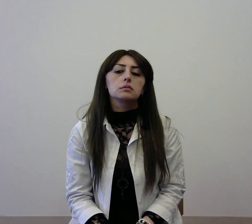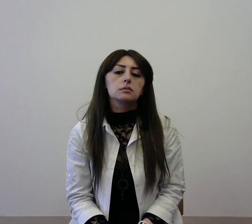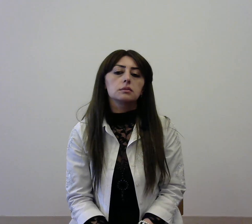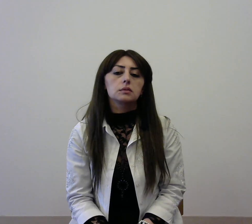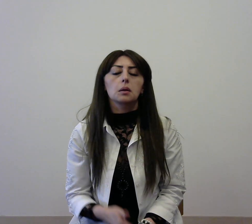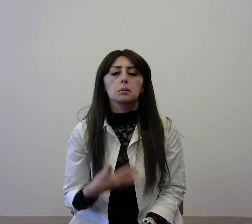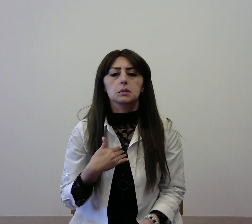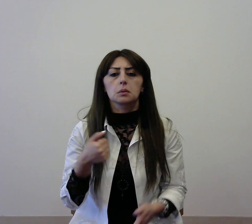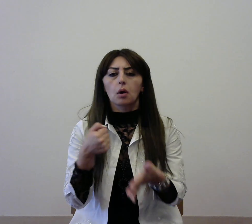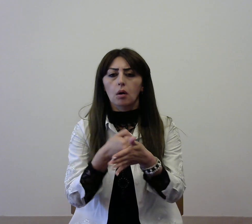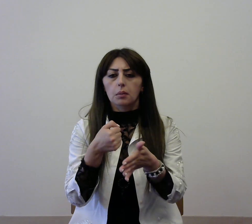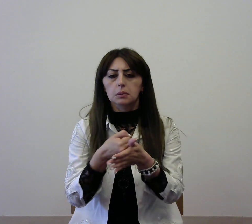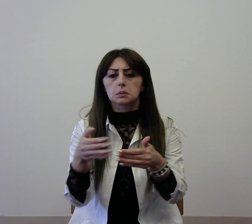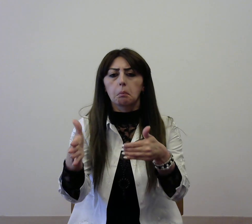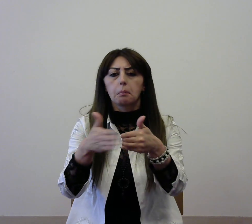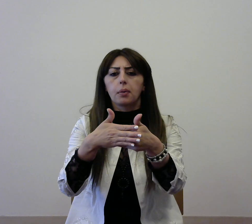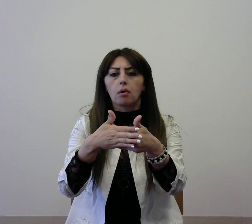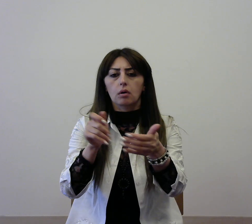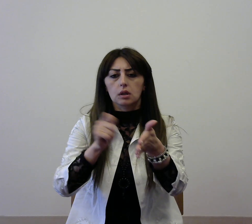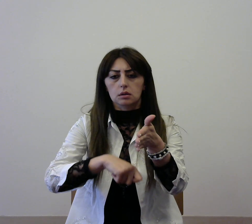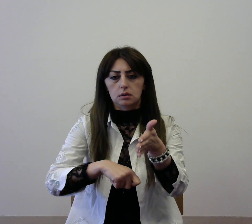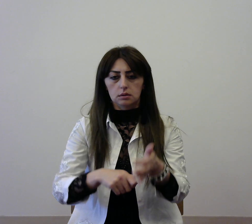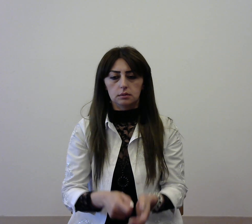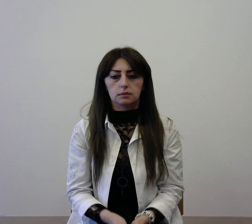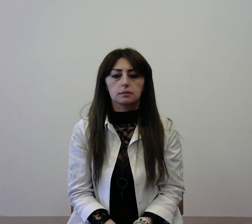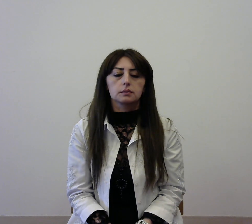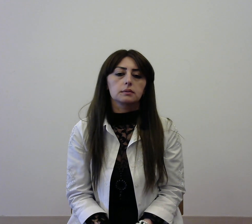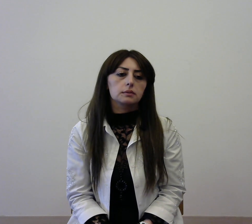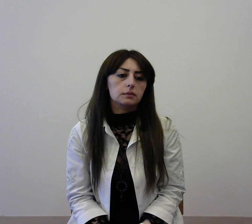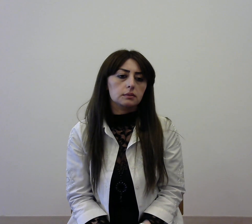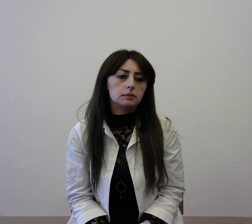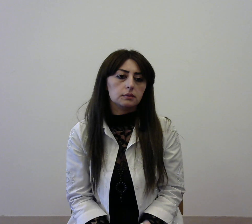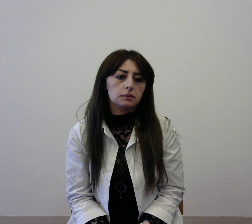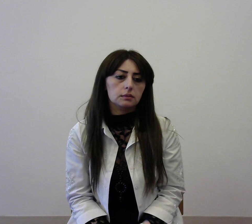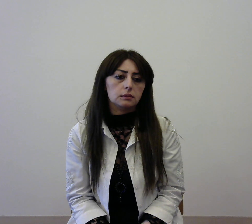Bizim qapımız bağlıdır